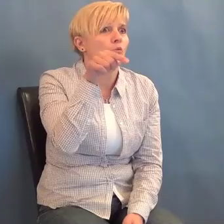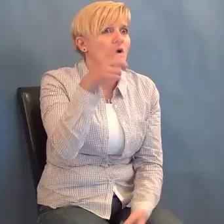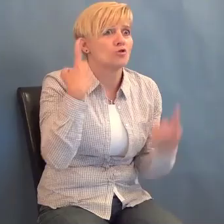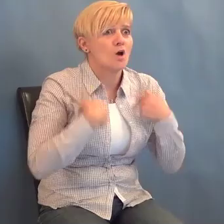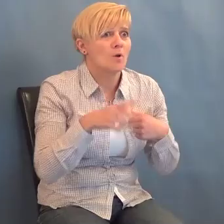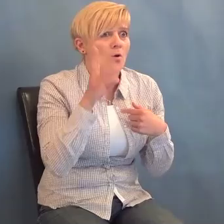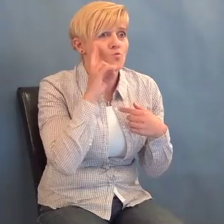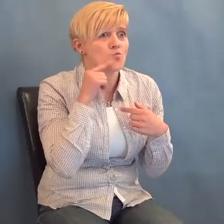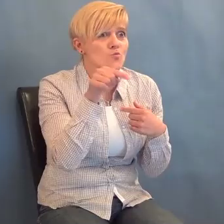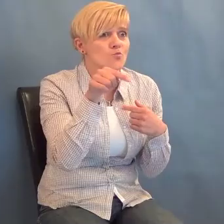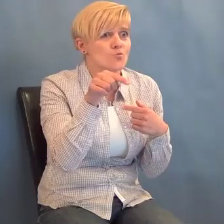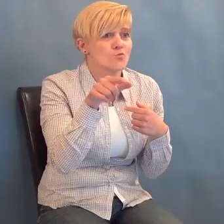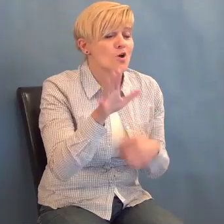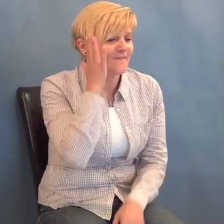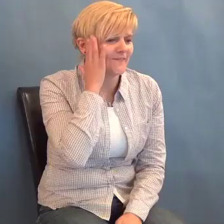Ta głucha osoba?